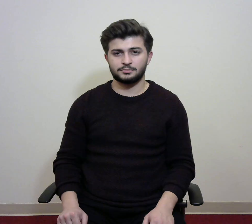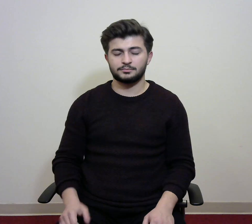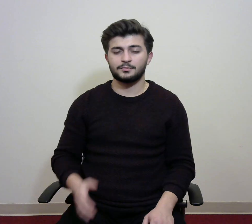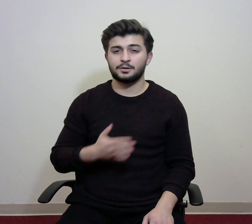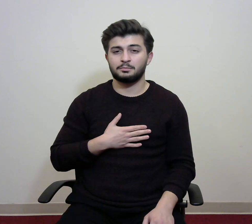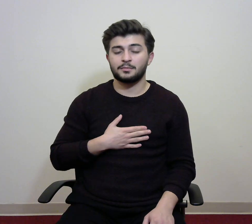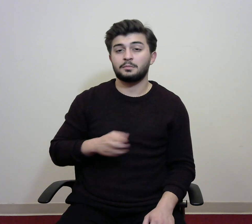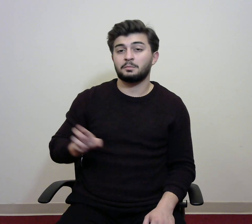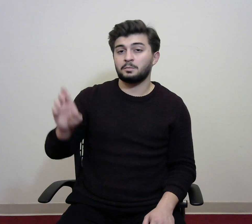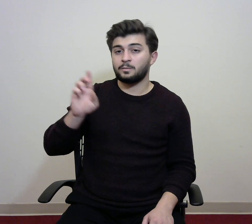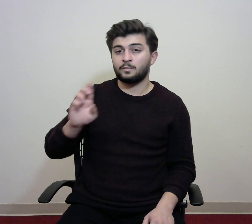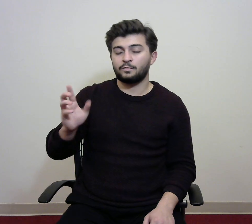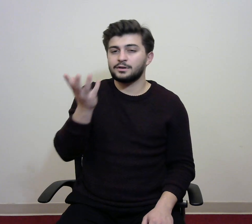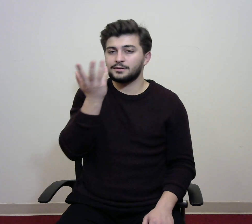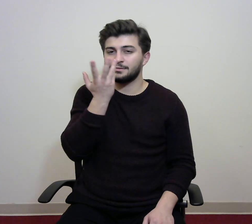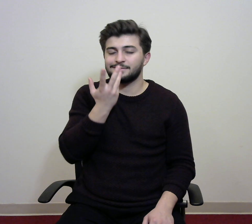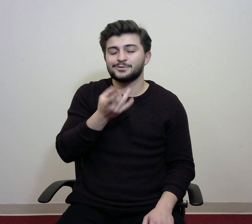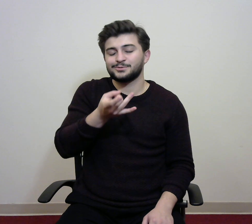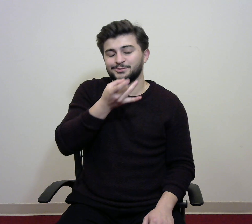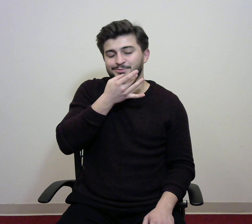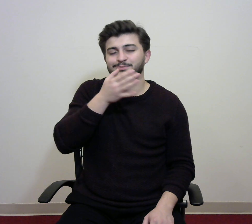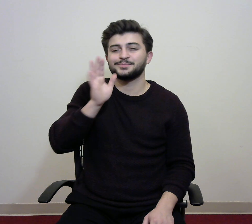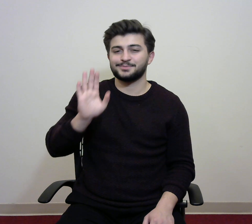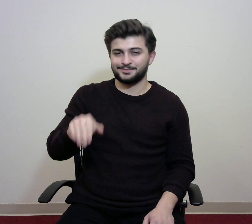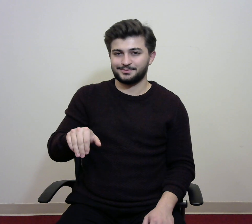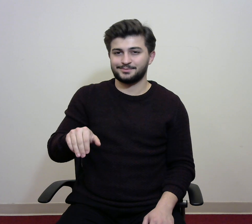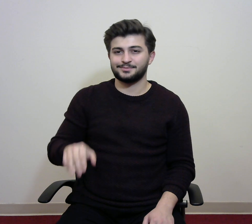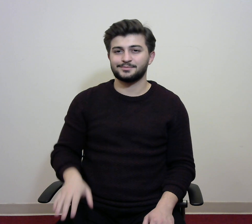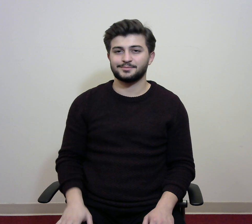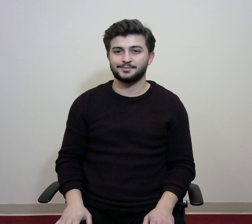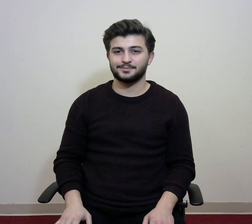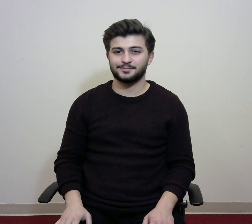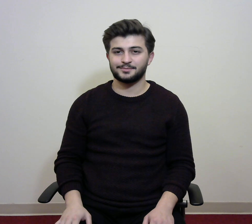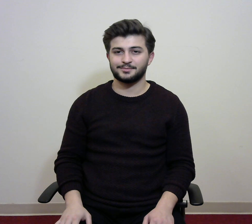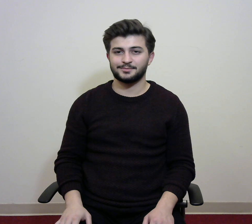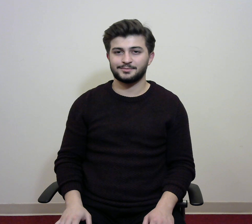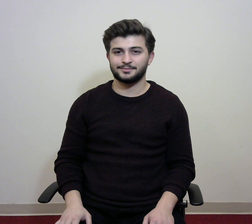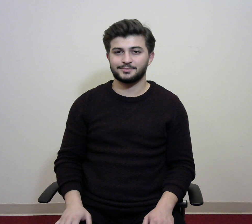Mənim bənövşəyi rəngdən xoşum gəlir